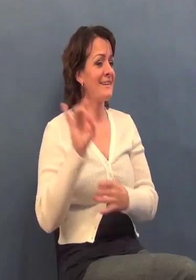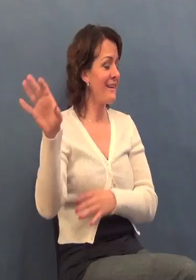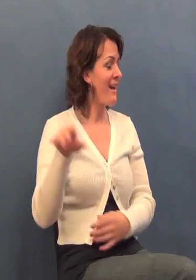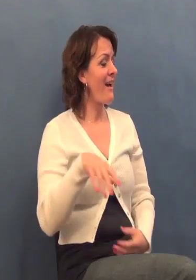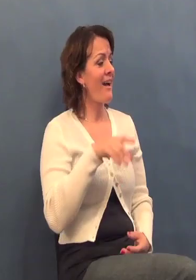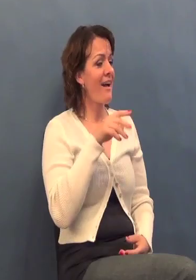Policjant patrzy.